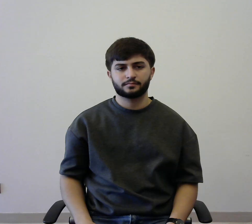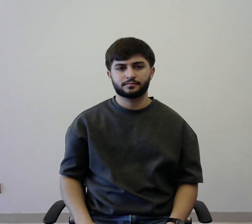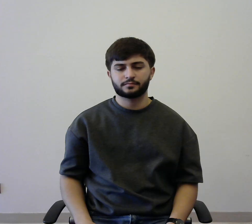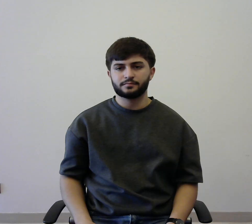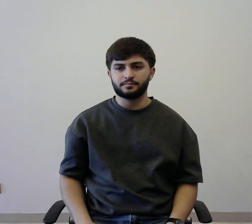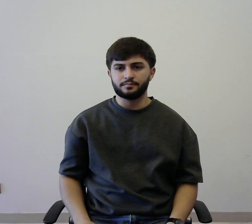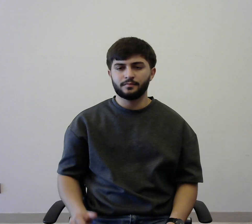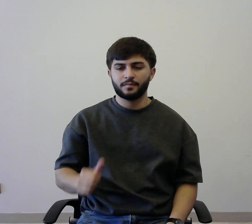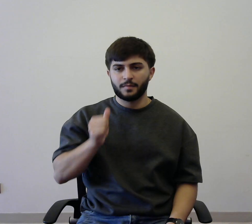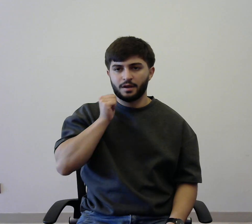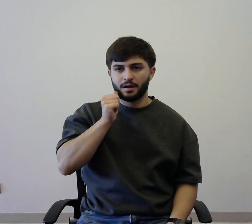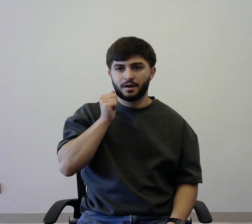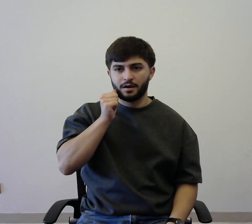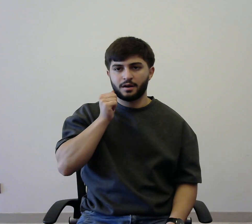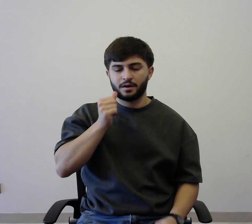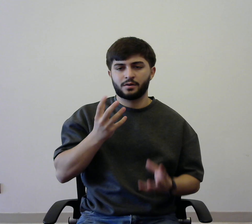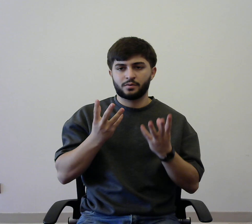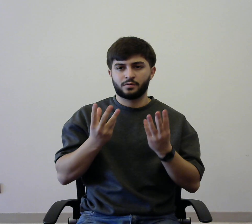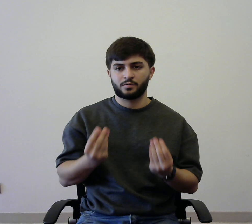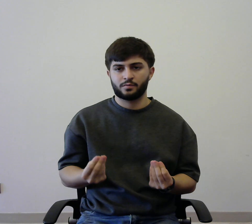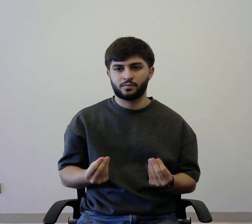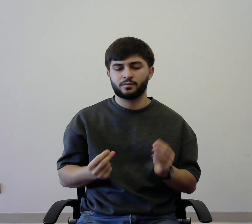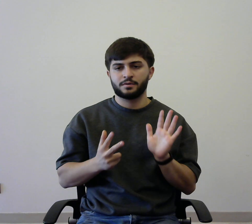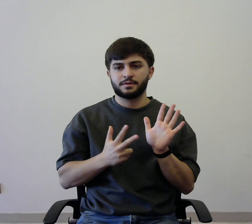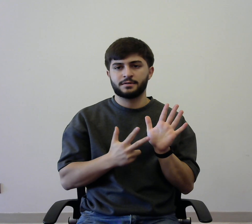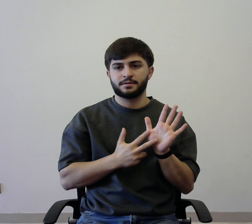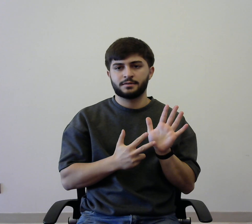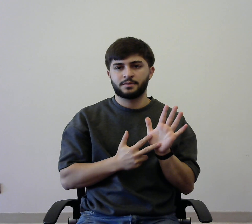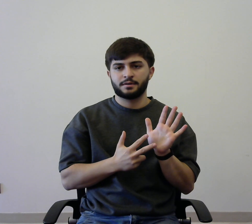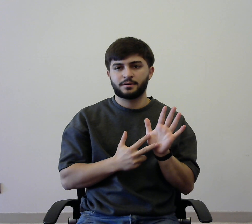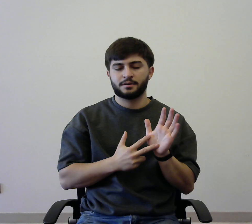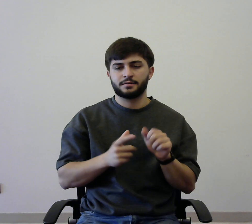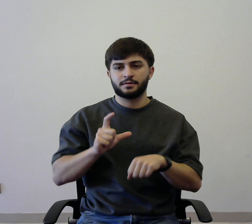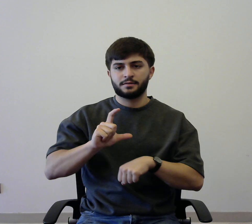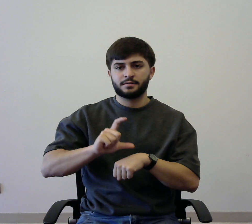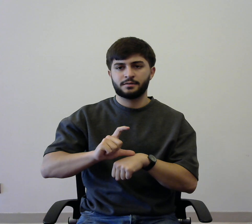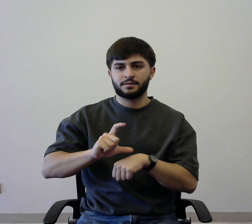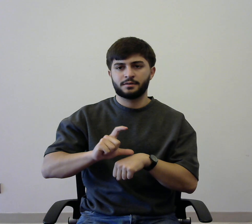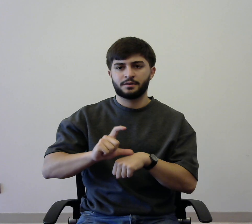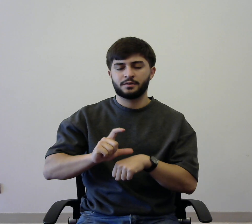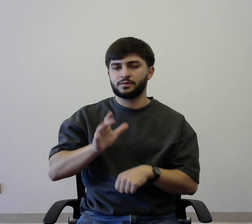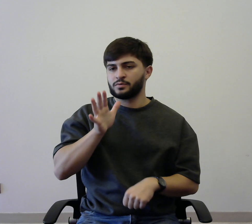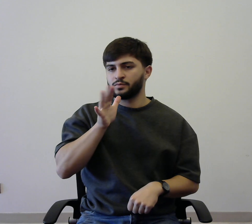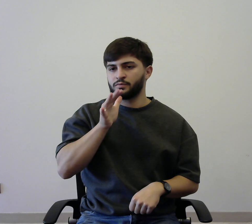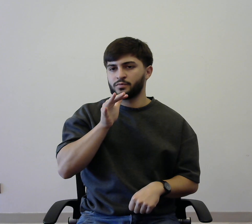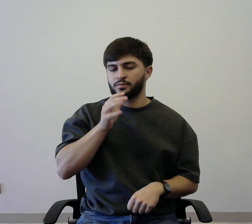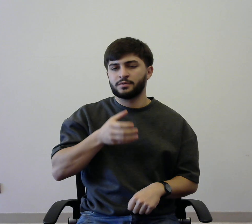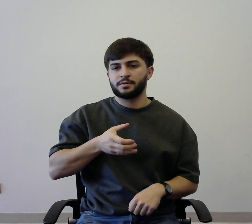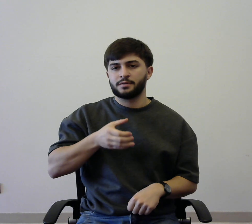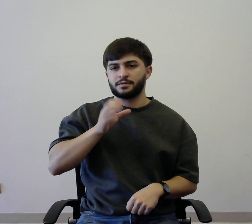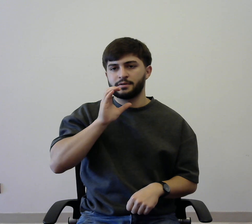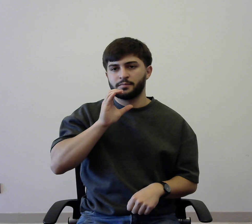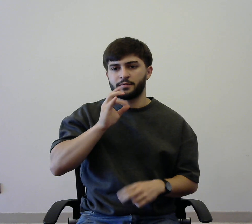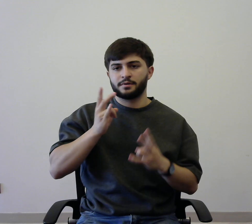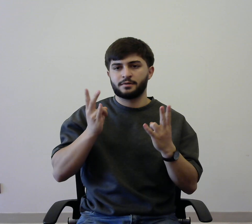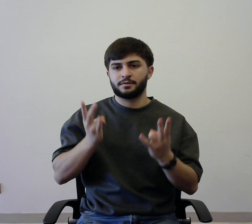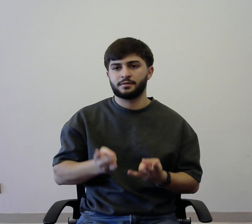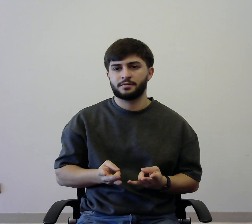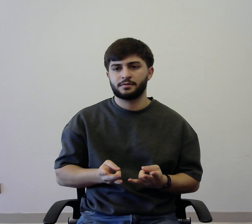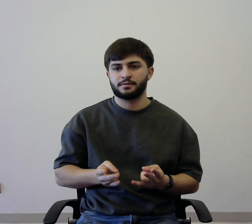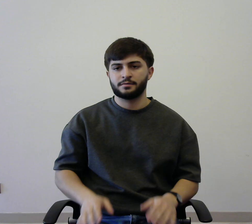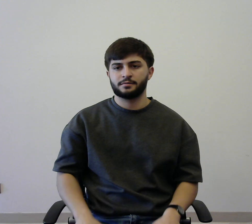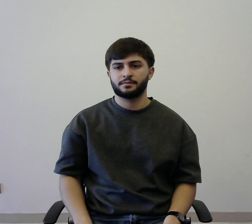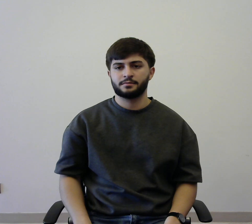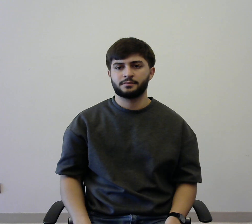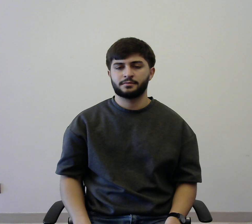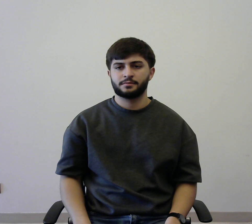Hər gün 8 stəkan su içmək lazımdır